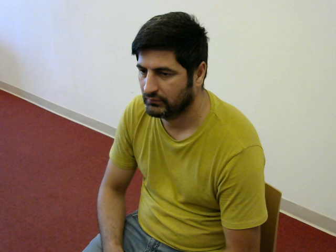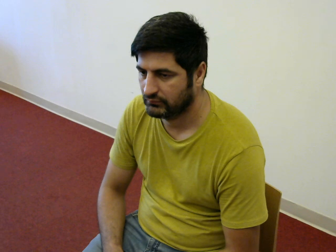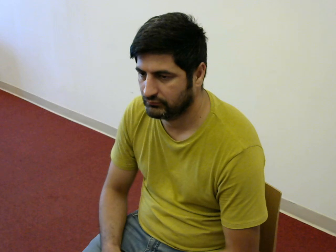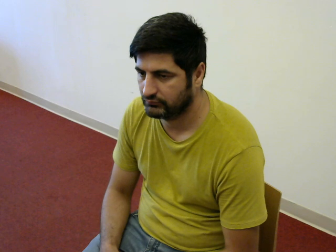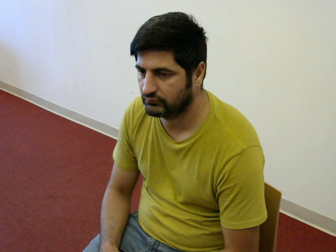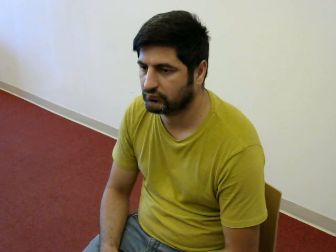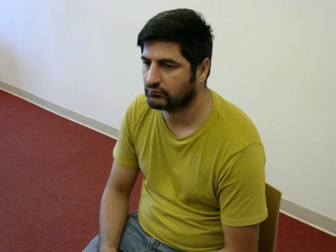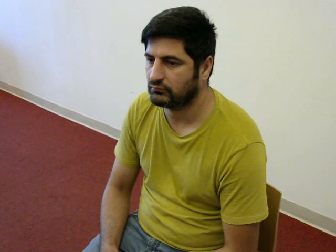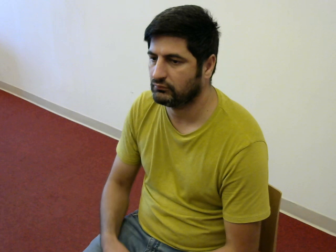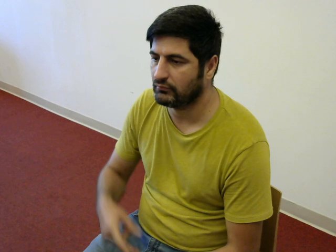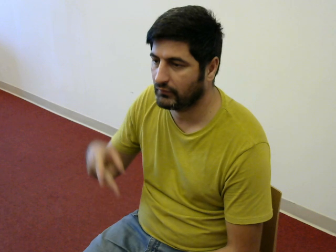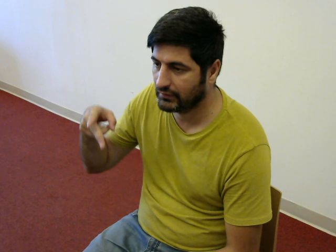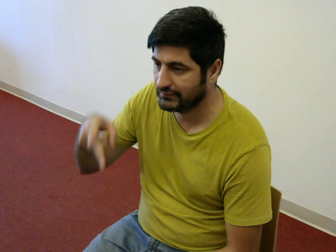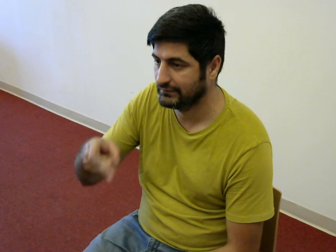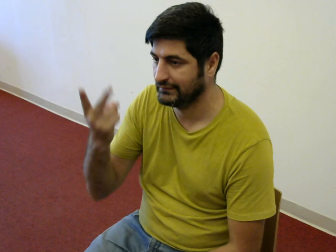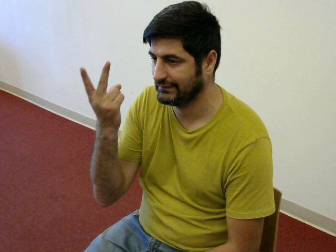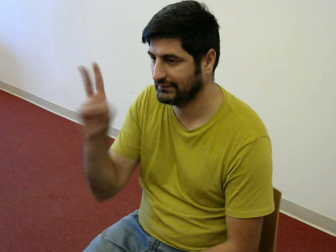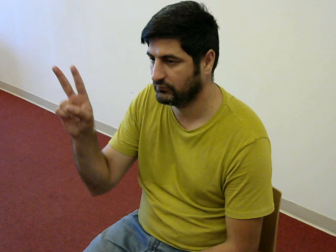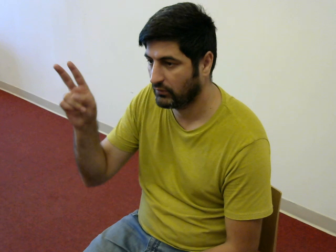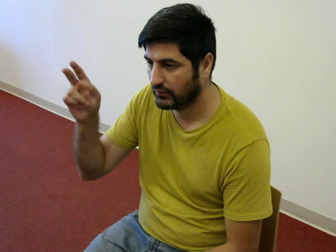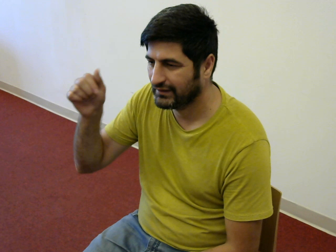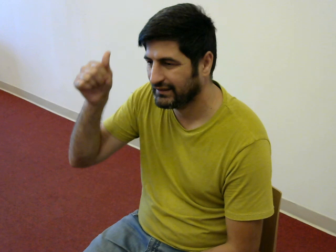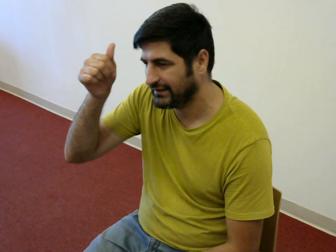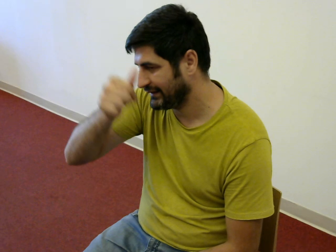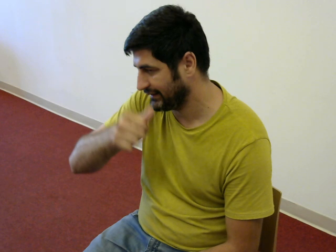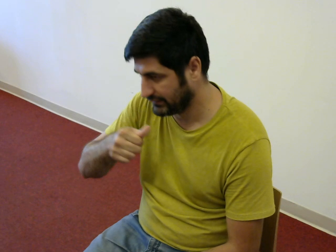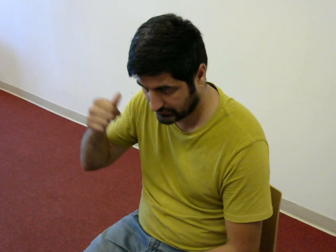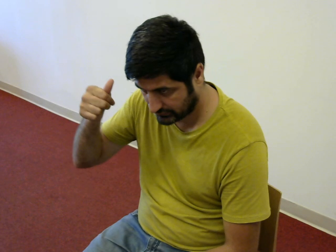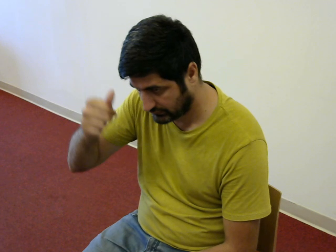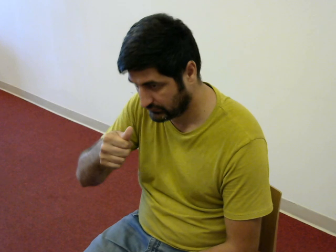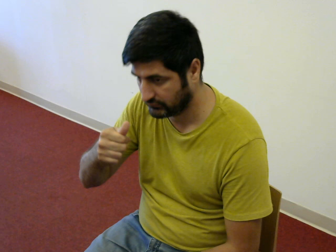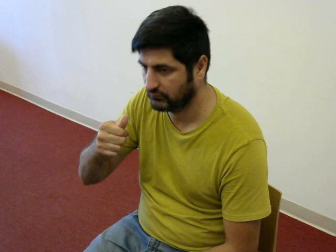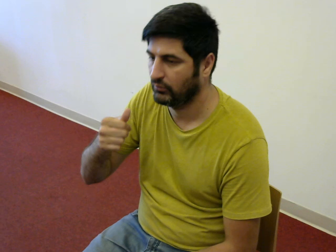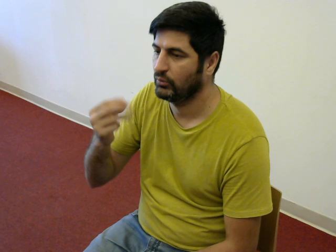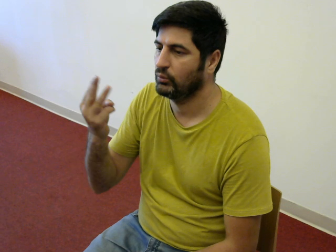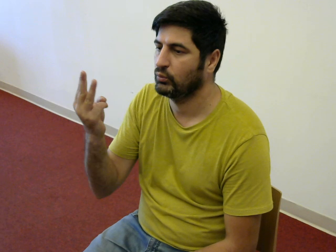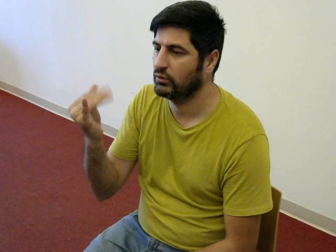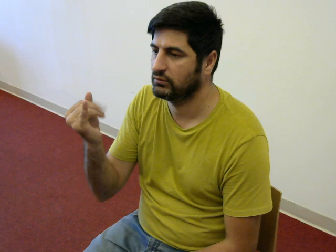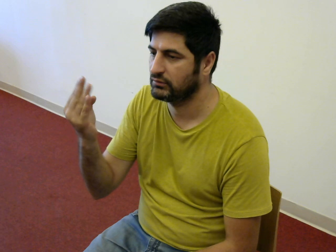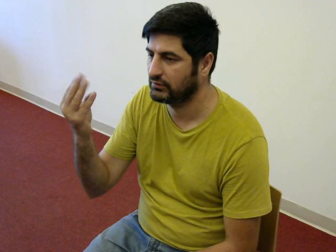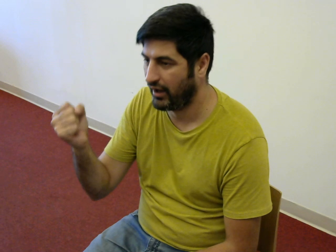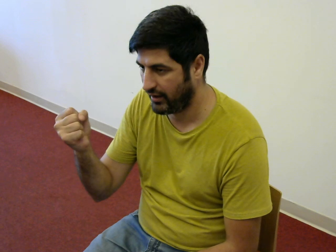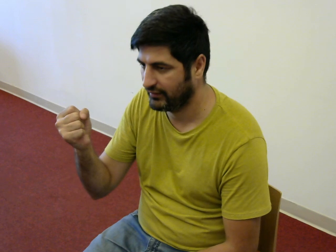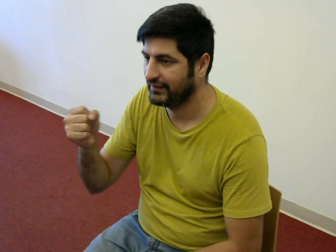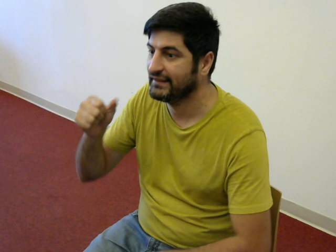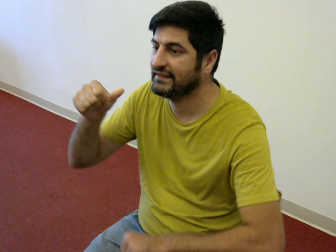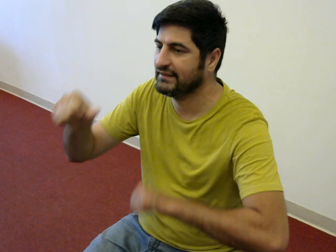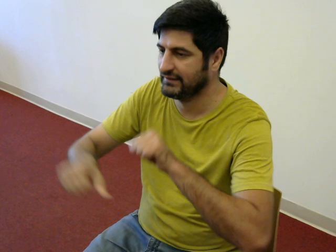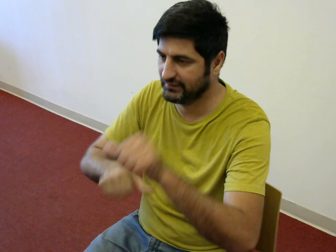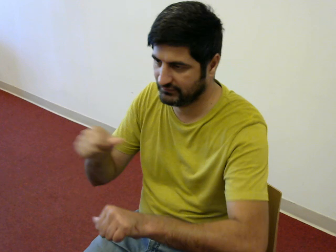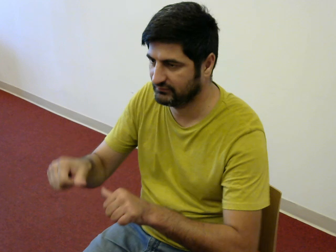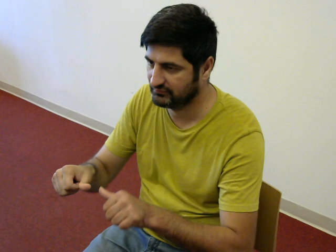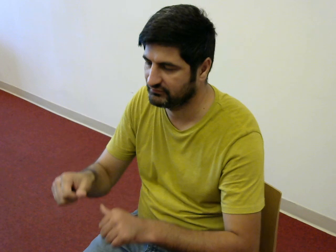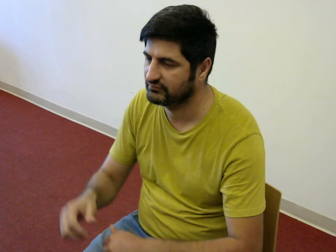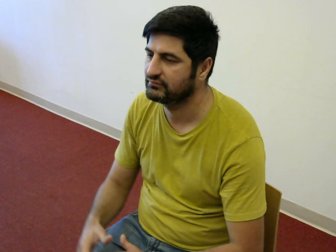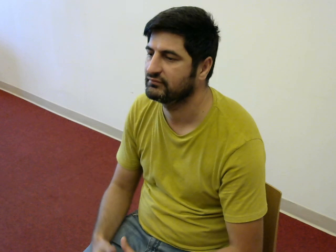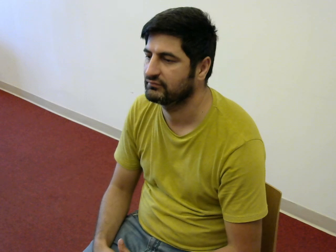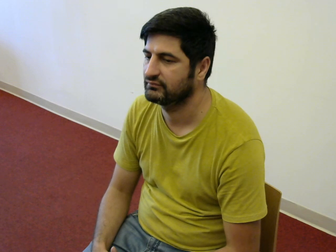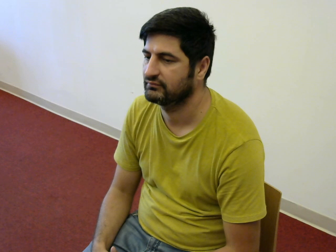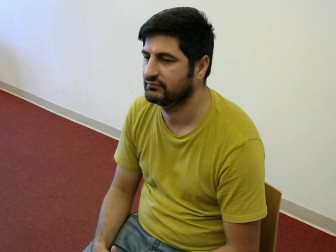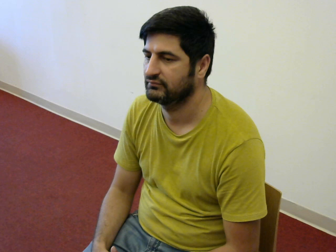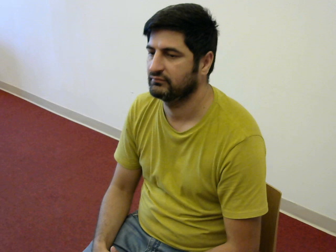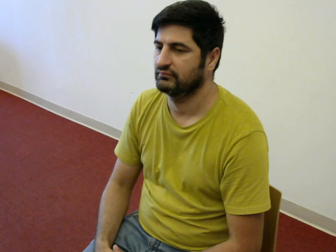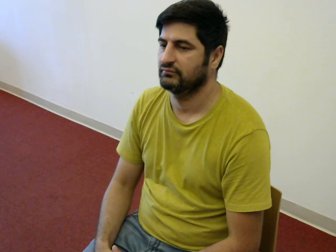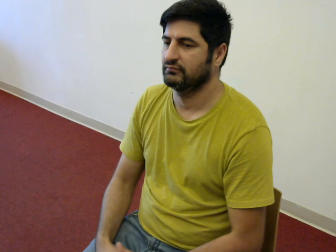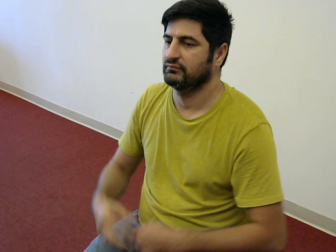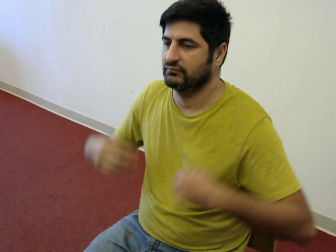2022-ci il Şuşa ilidir